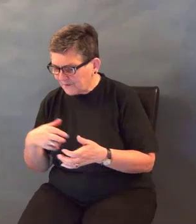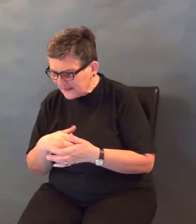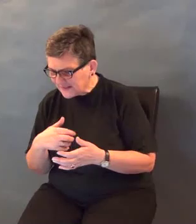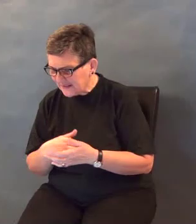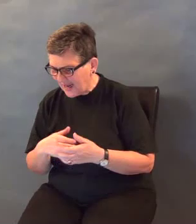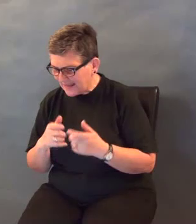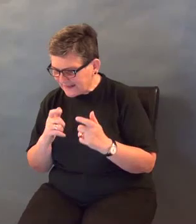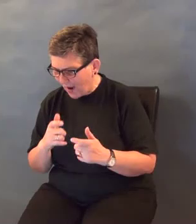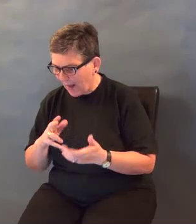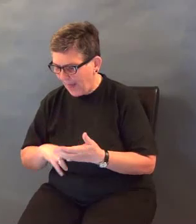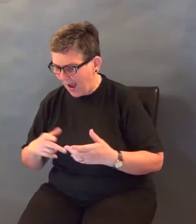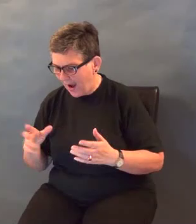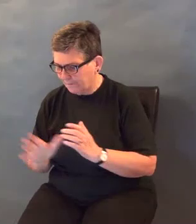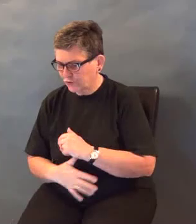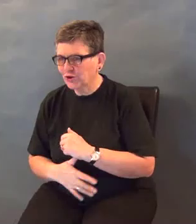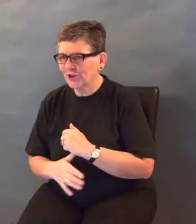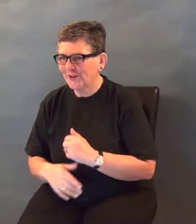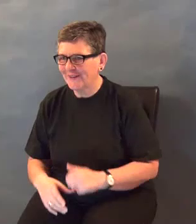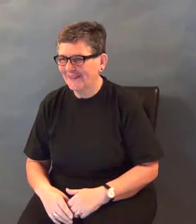Wyjazd na działkę na wsi.